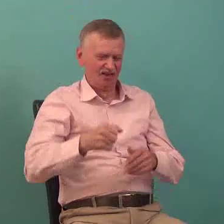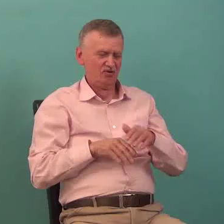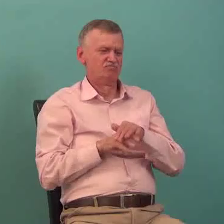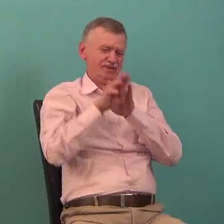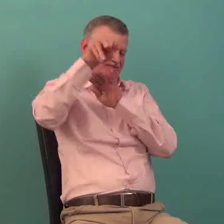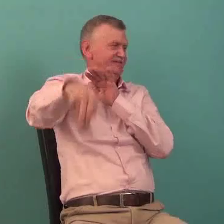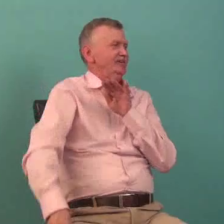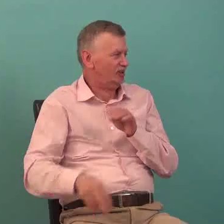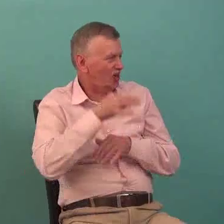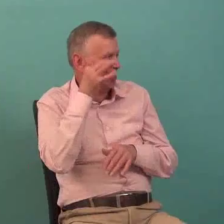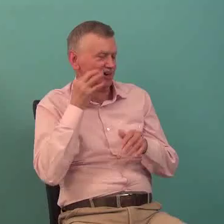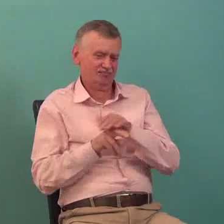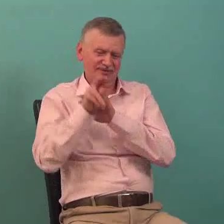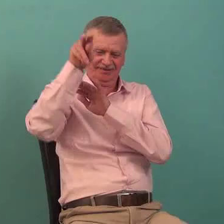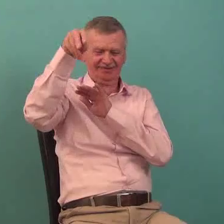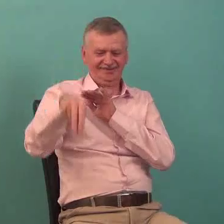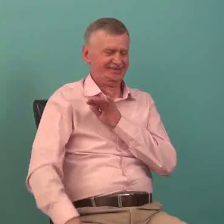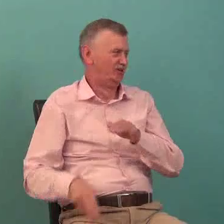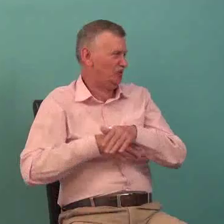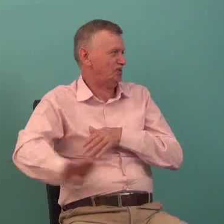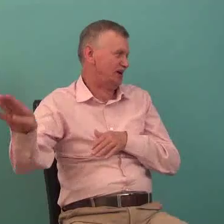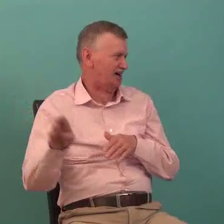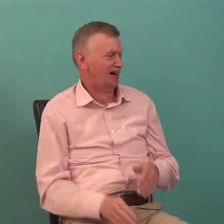Kot wypada przez okno i ucieka.